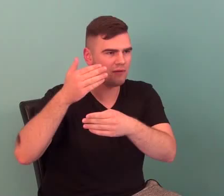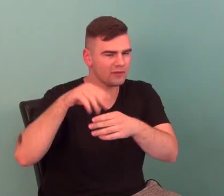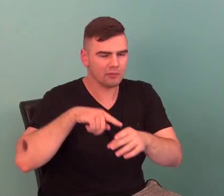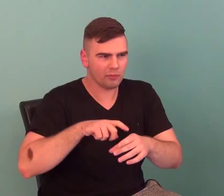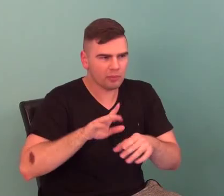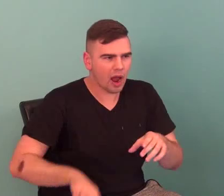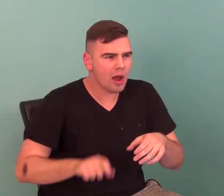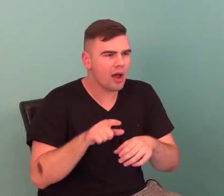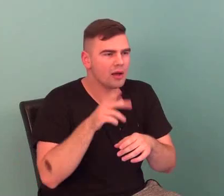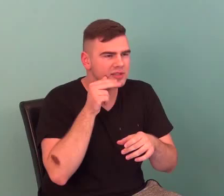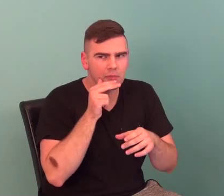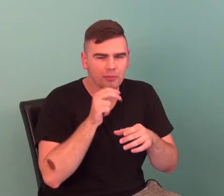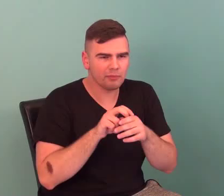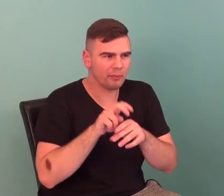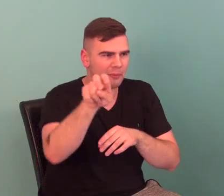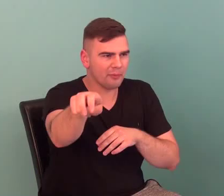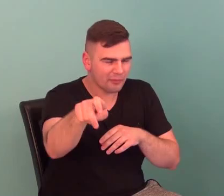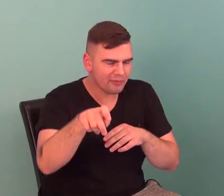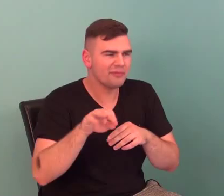A ten pies, ta żaba rozgląda się i po cichu wyskakuje.